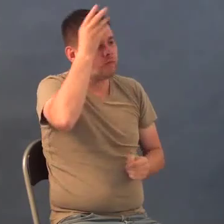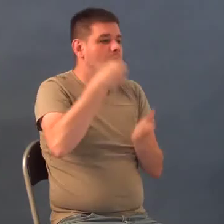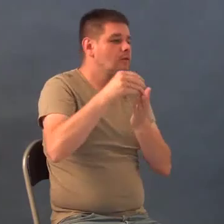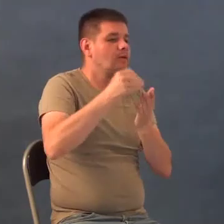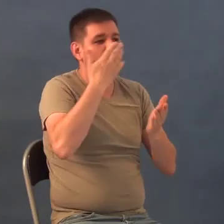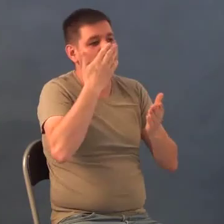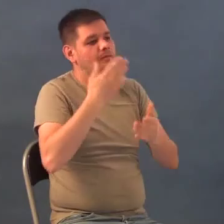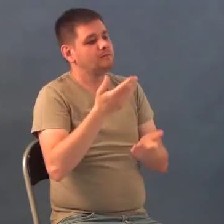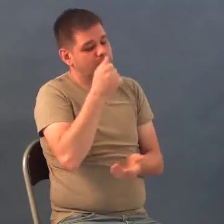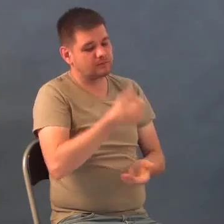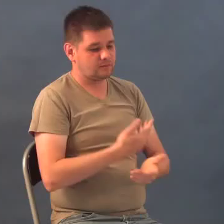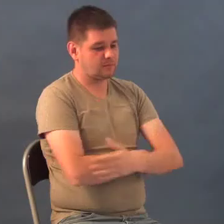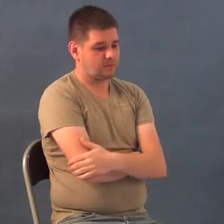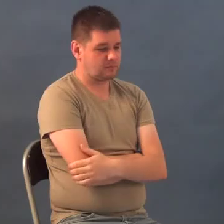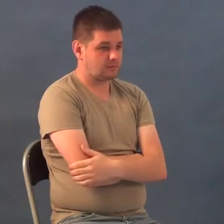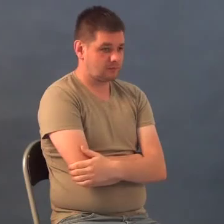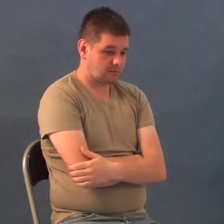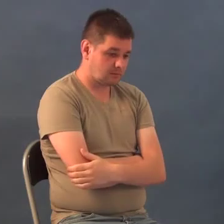Pomyślę, mam w planach podróż.